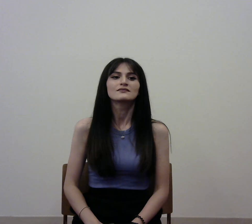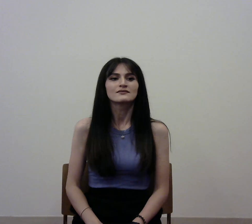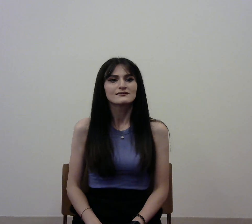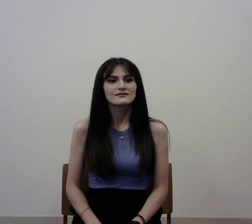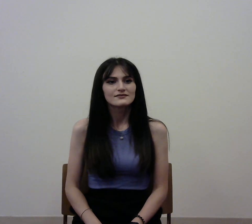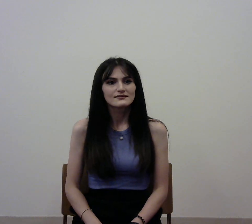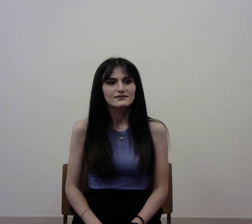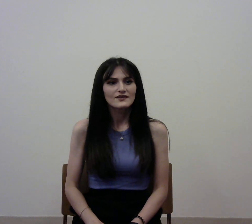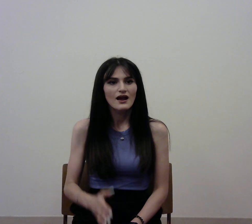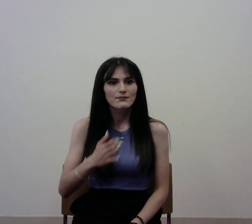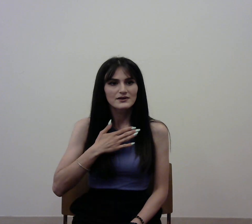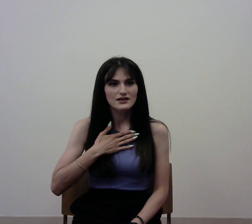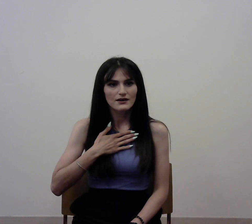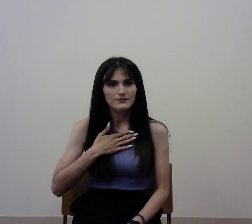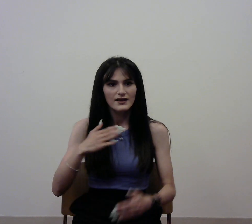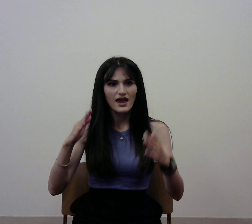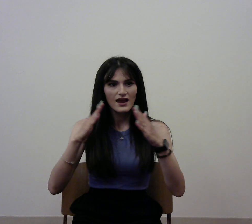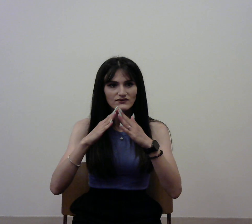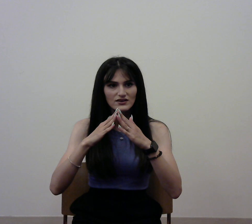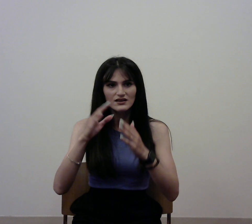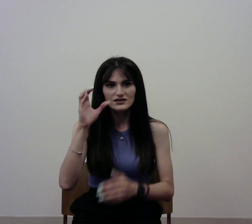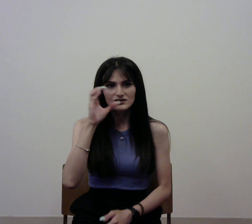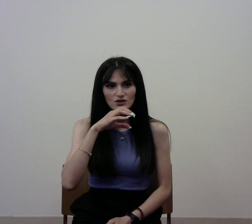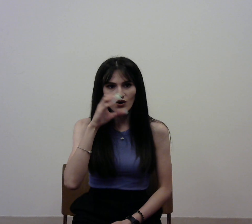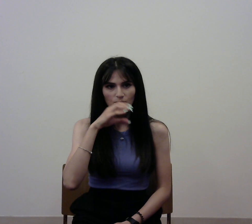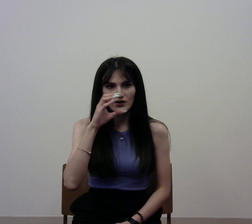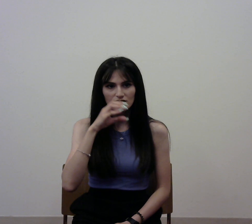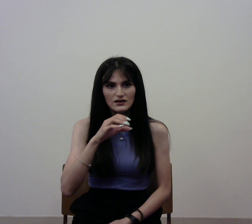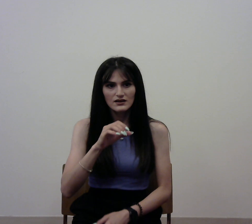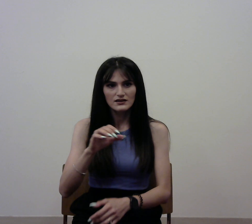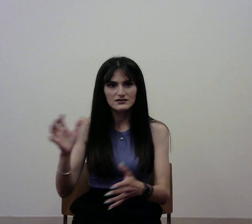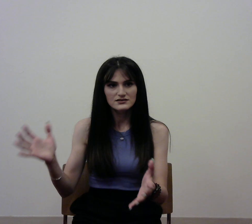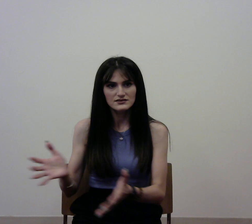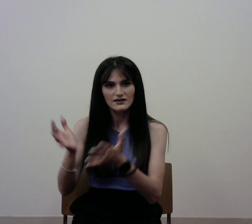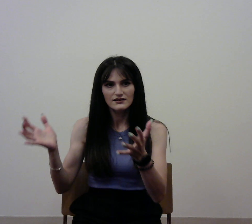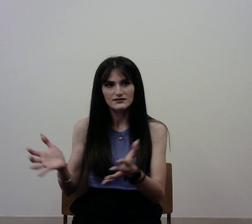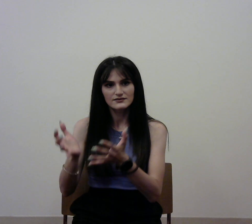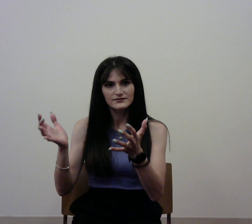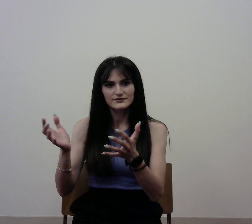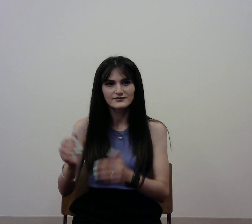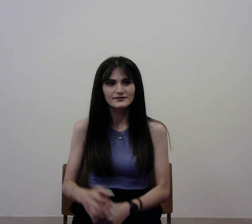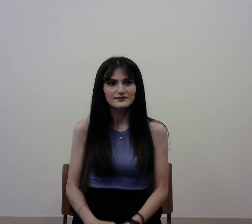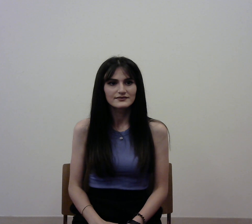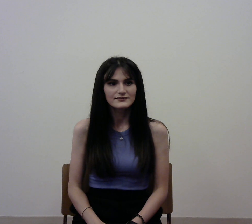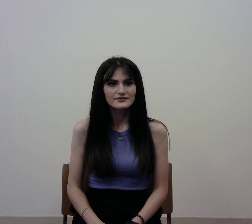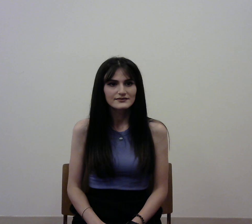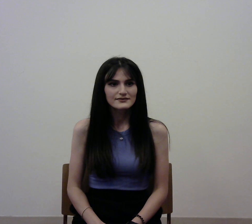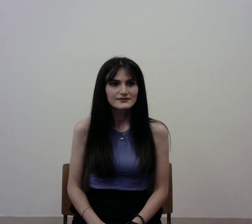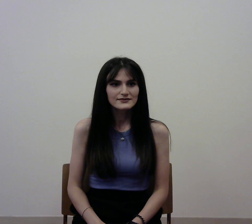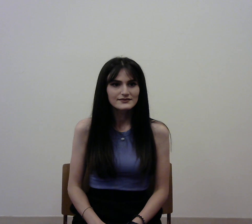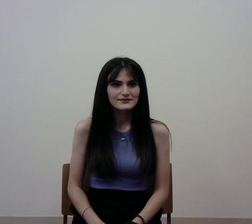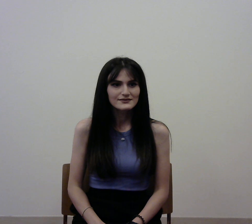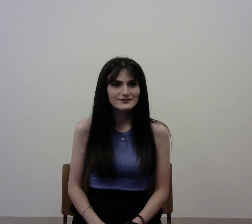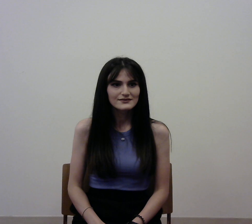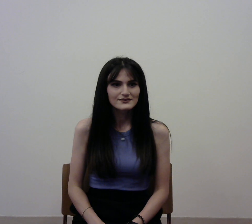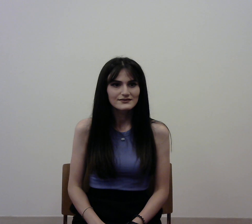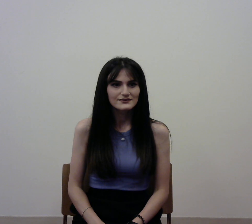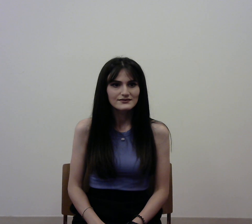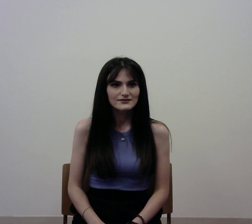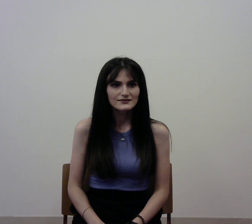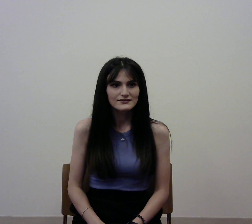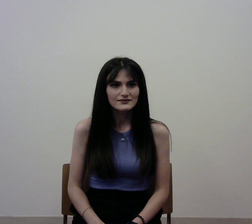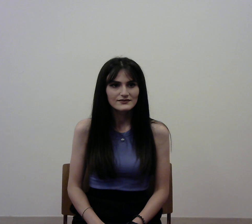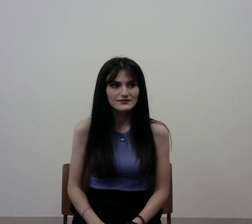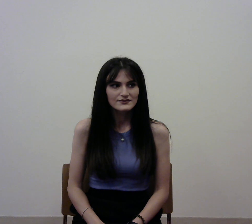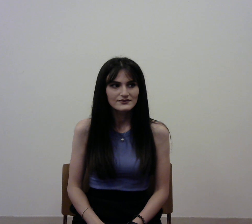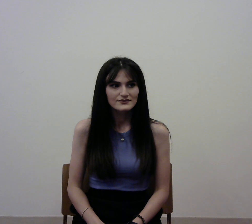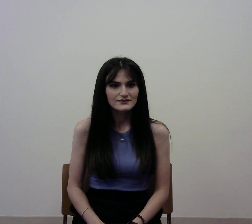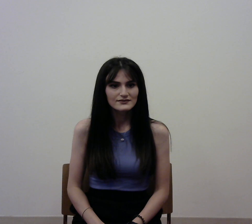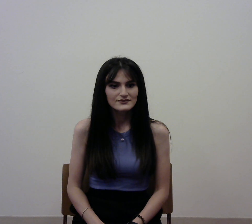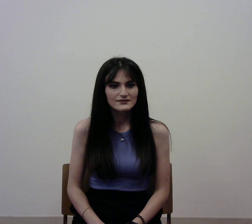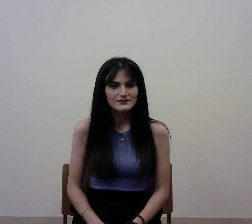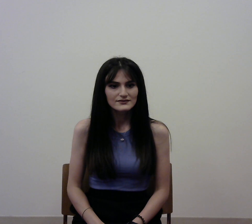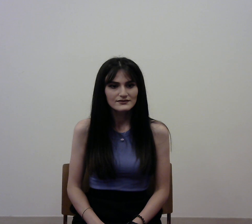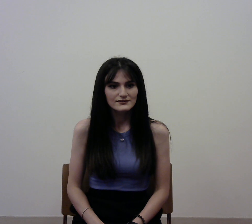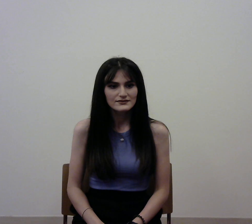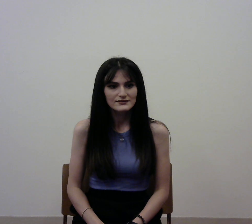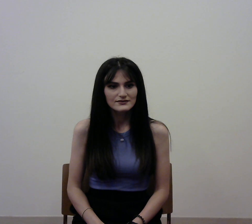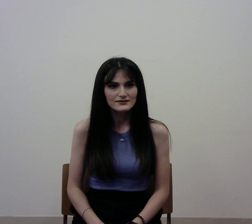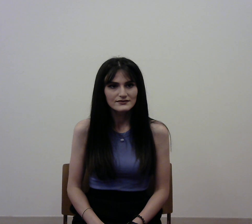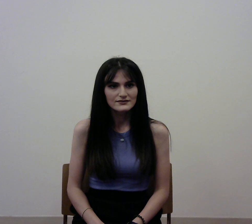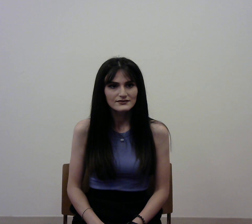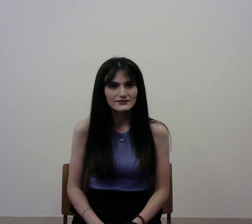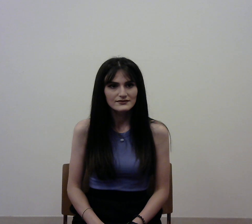Mən evdə it saxlayıram